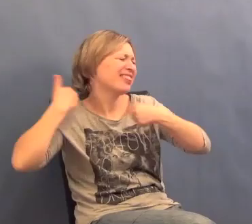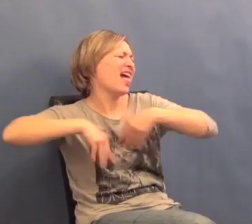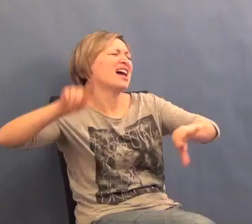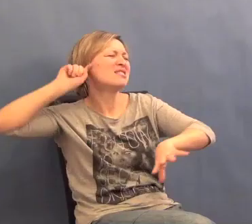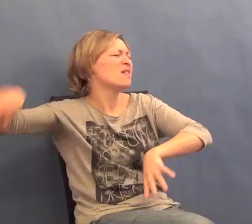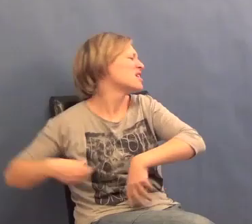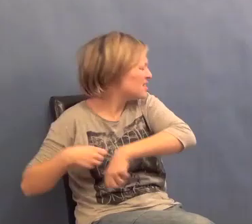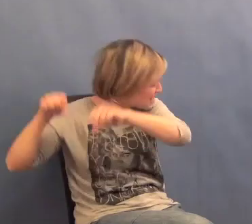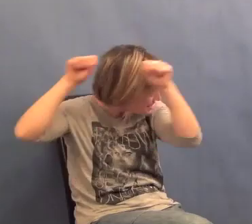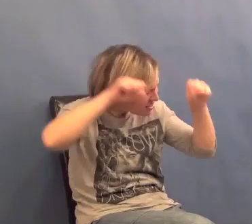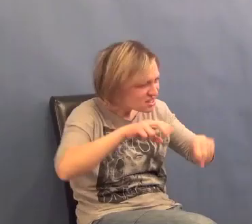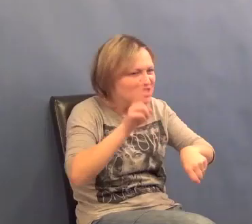Nie chce i olewa budzika, odwraca się na bok przykrywając się.